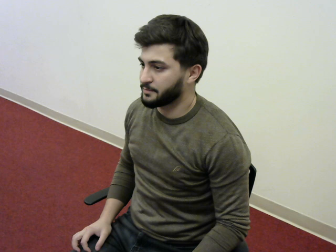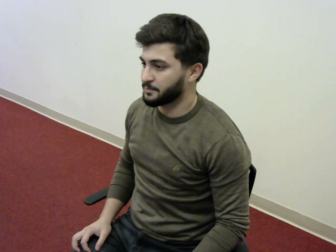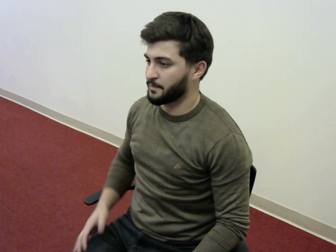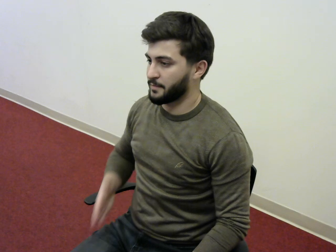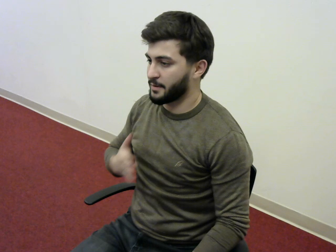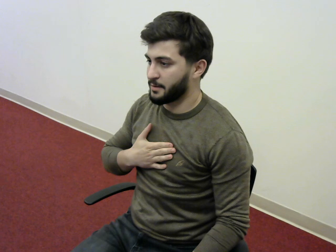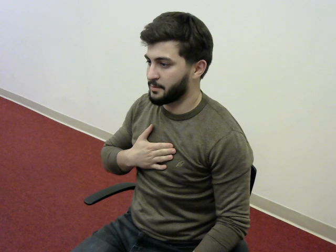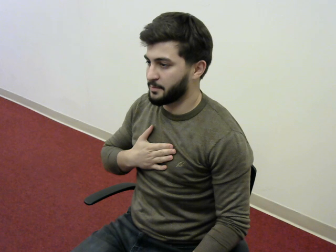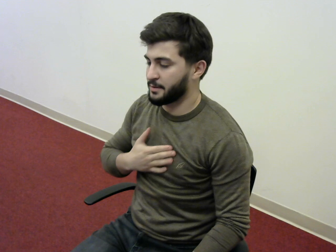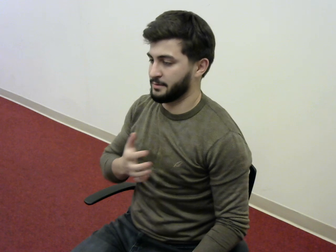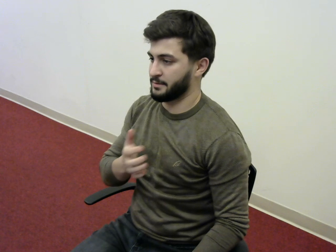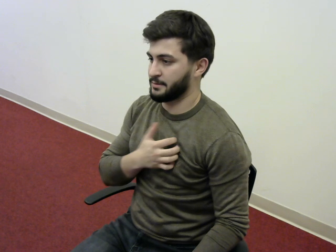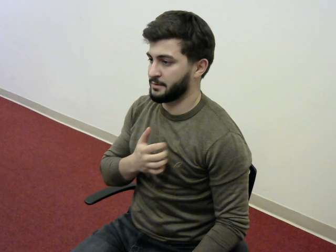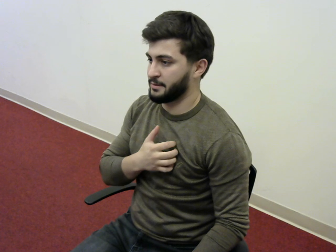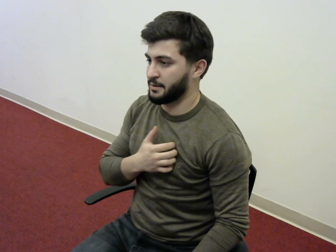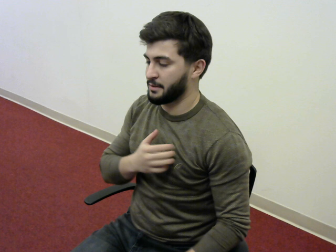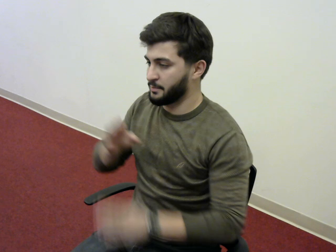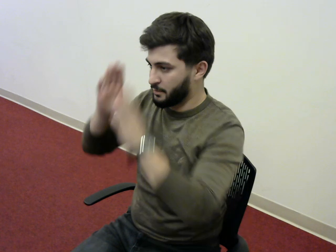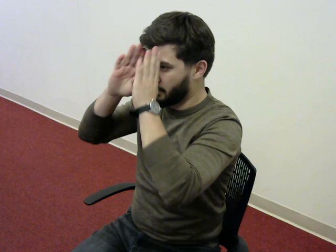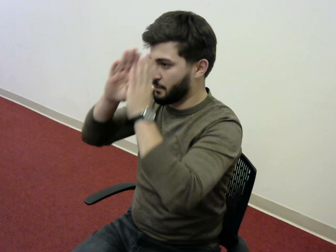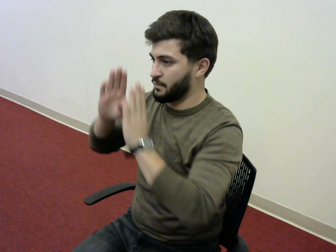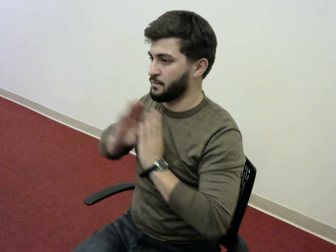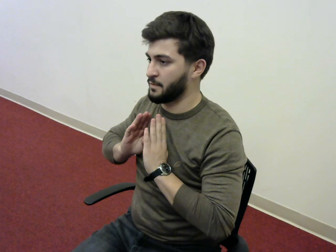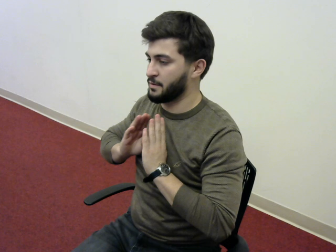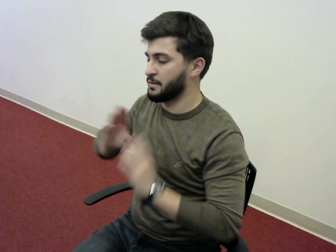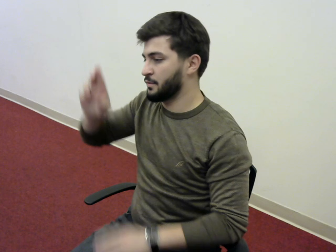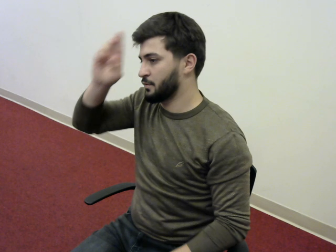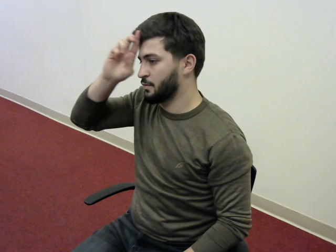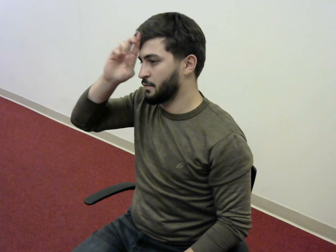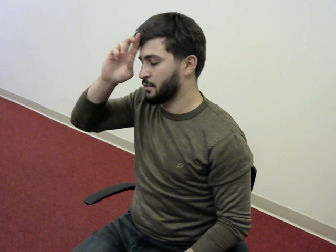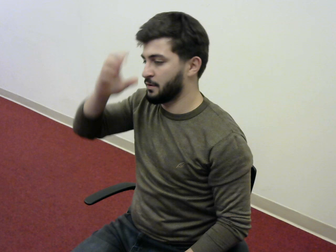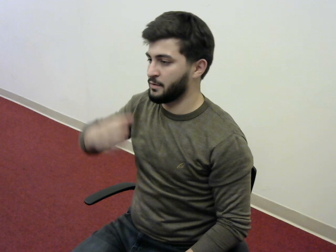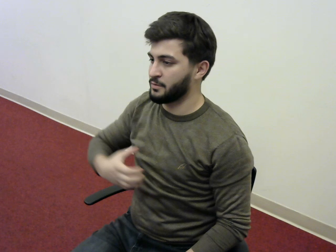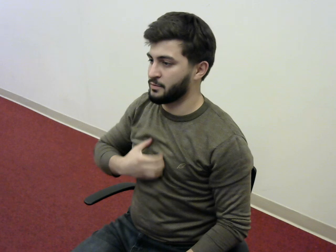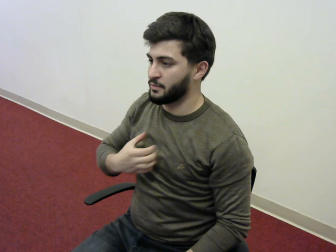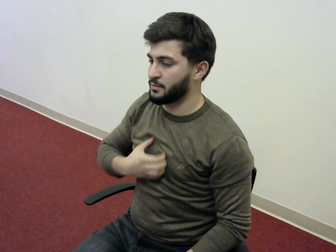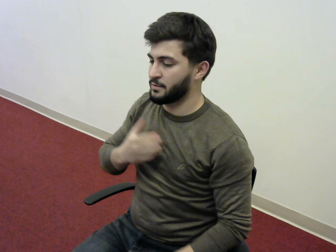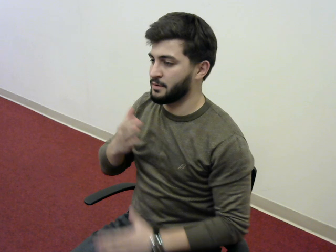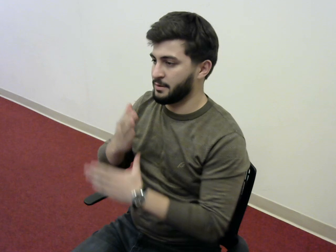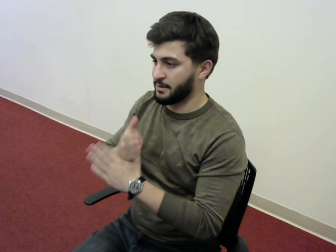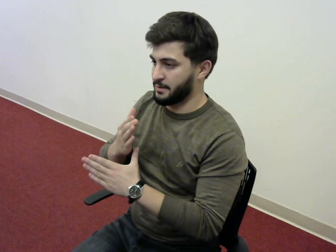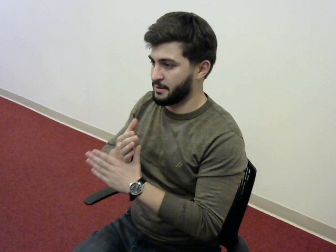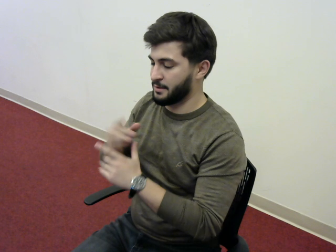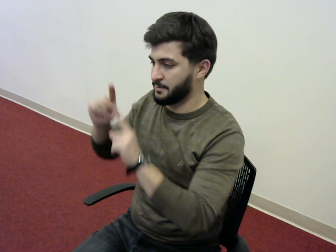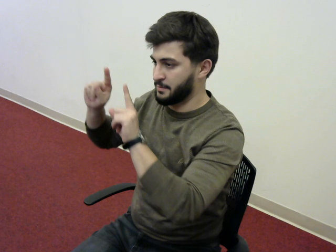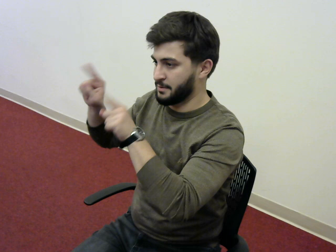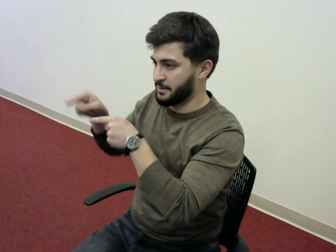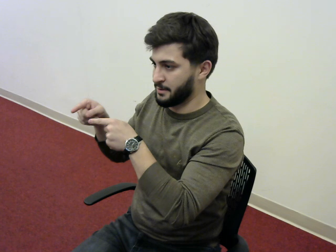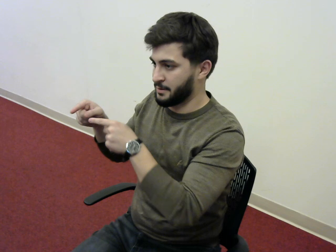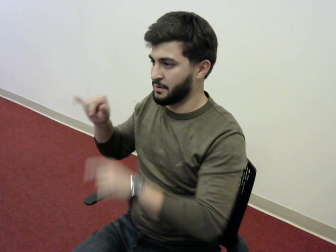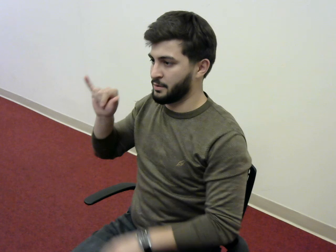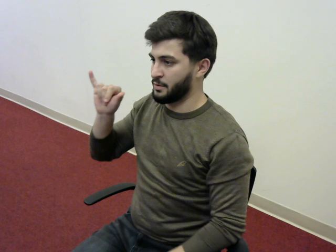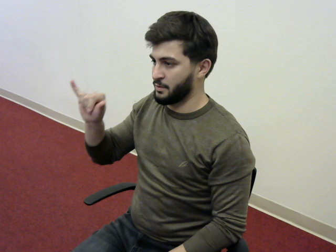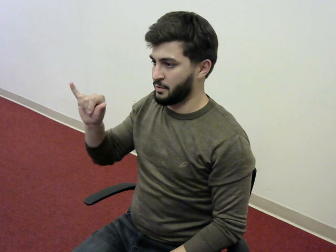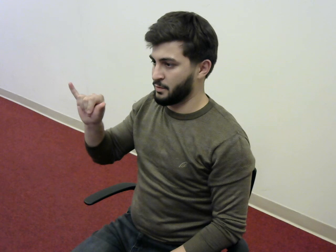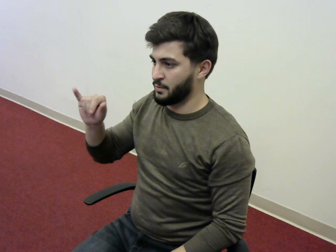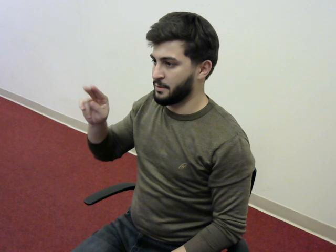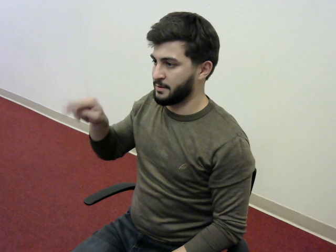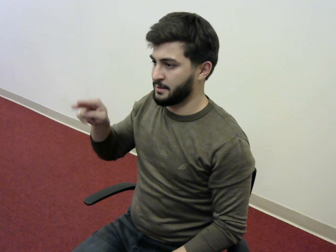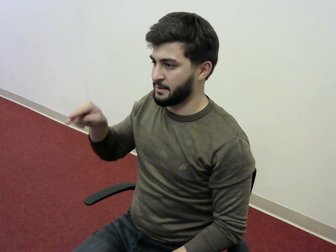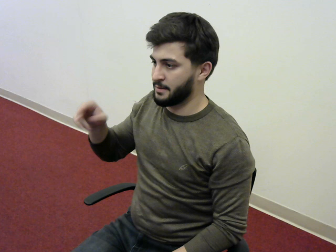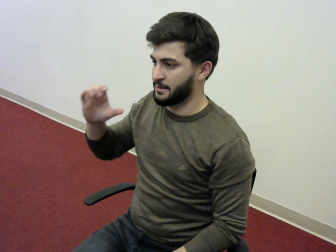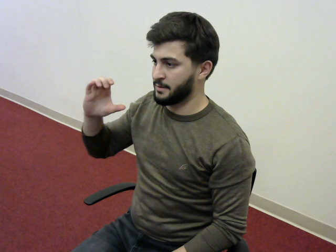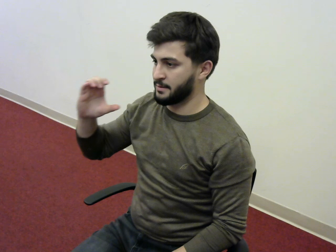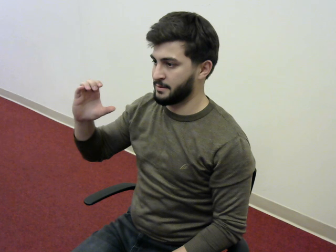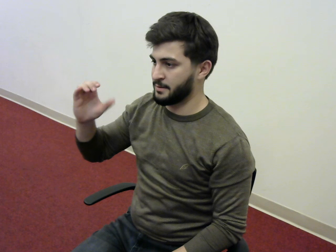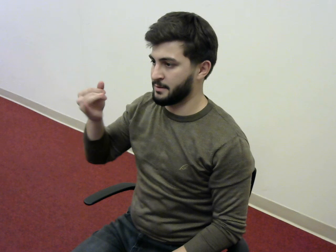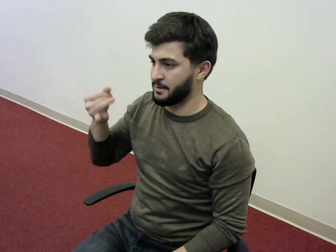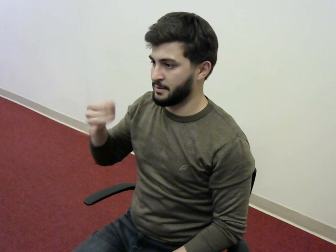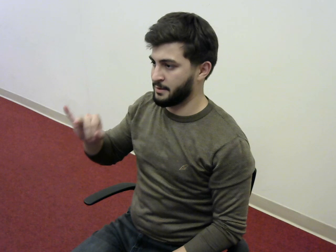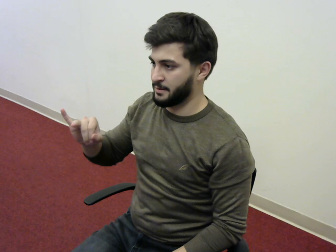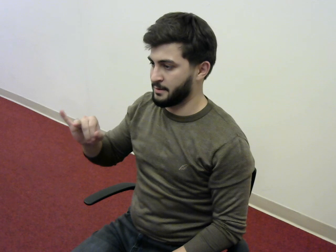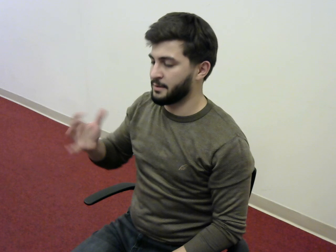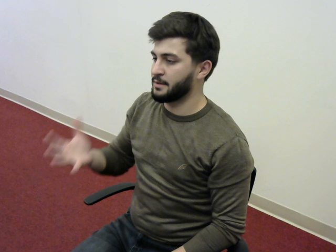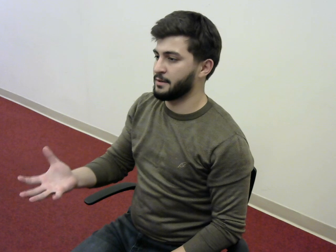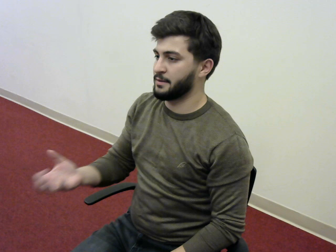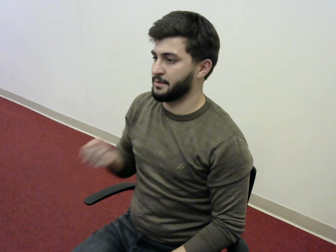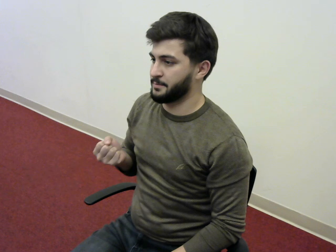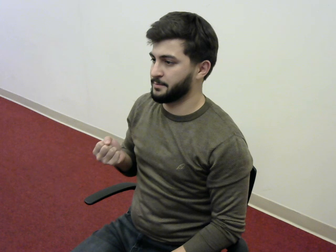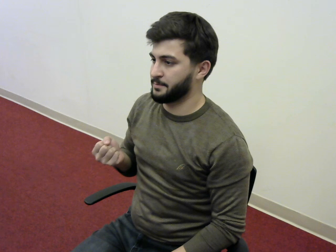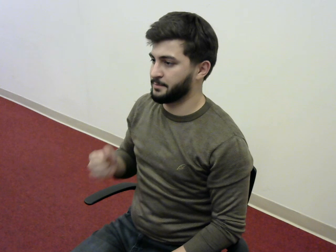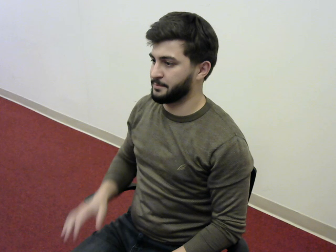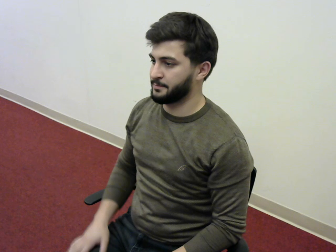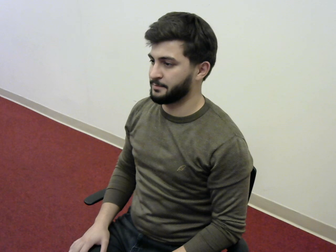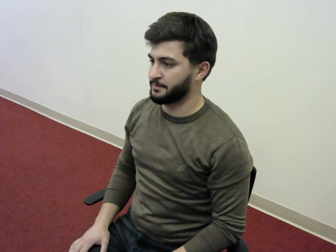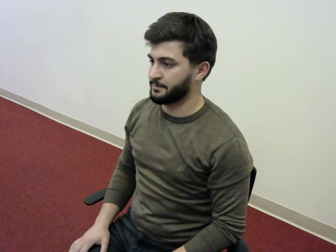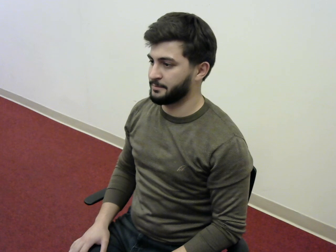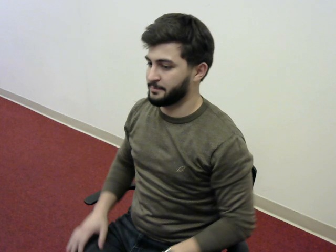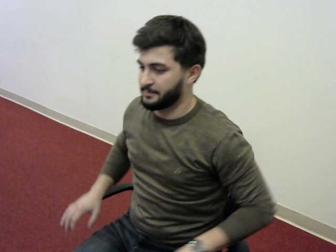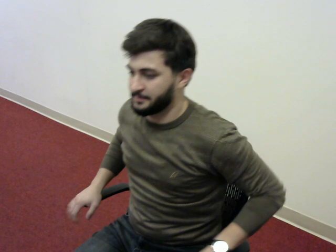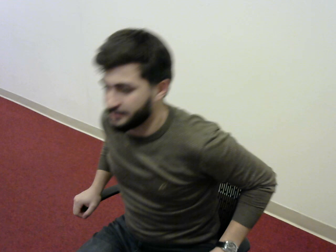Mən istəyirəm ki, ünvanlı dövlət sosial yardımı (ÜDSY) alım